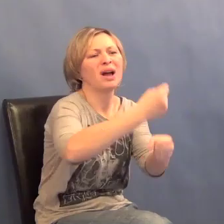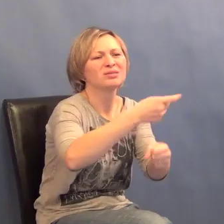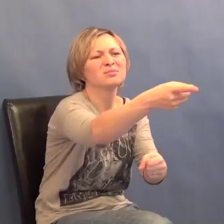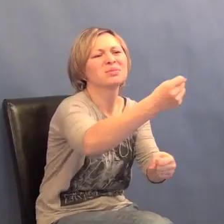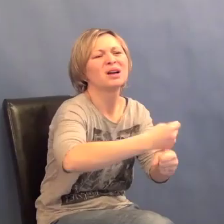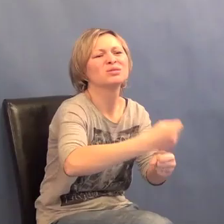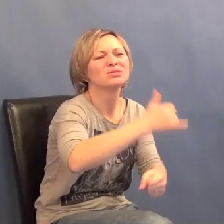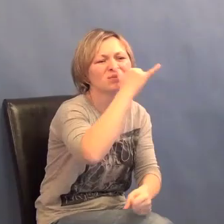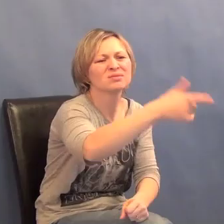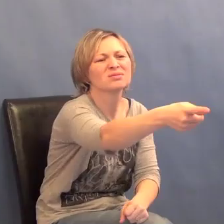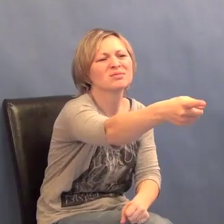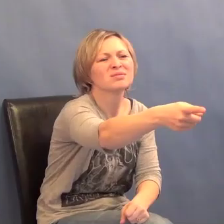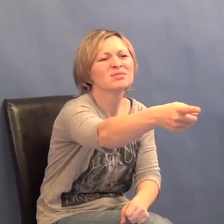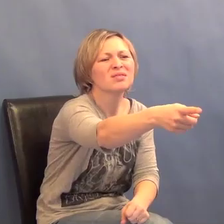Pracujesz, więc nie możesz.